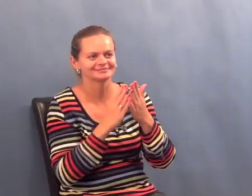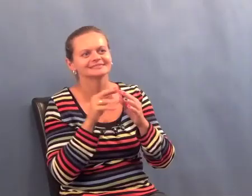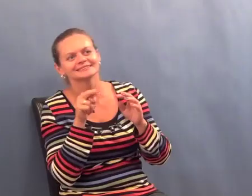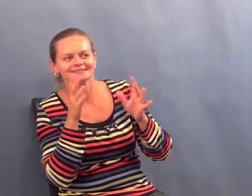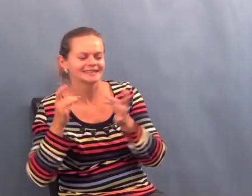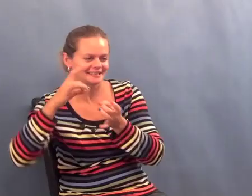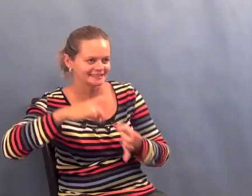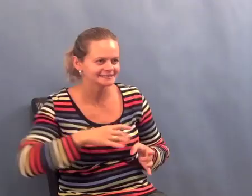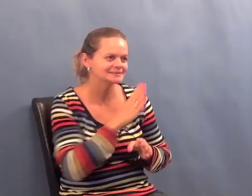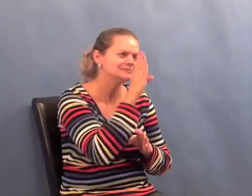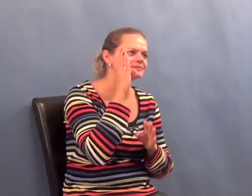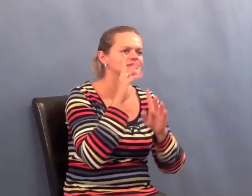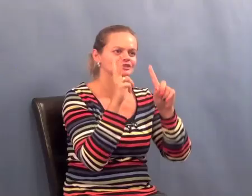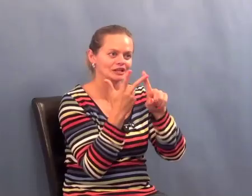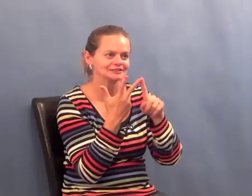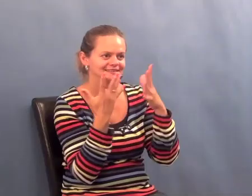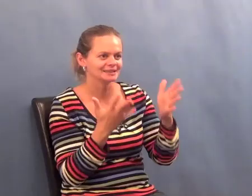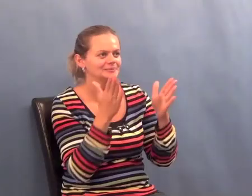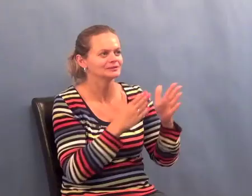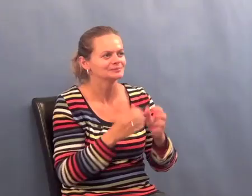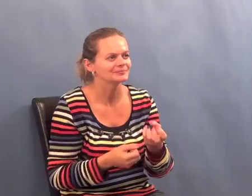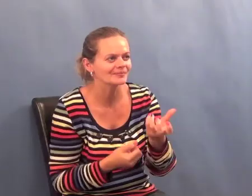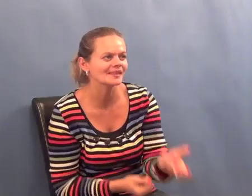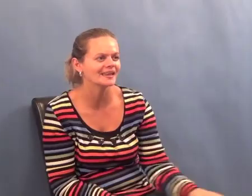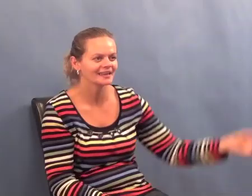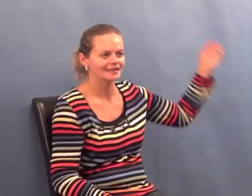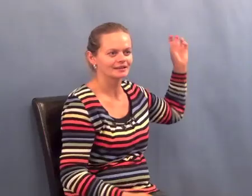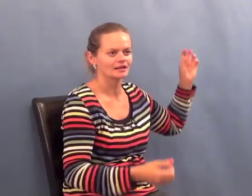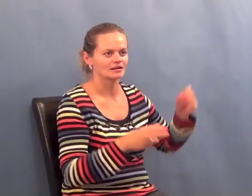Przygląda, biegnie i z ukrycia chce po raz trzeci rzucić kamieniem.